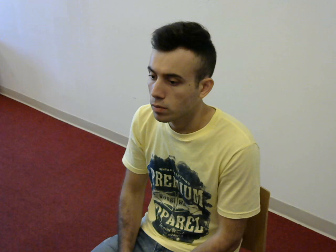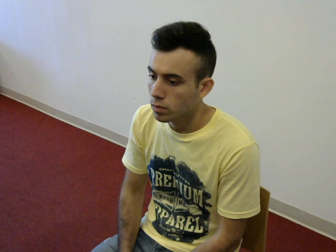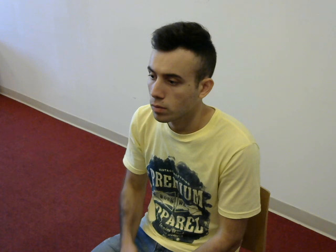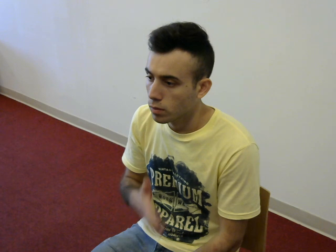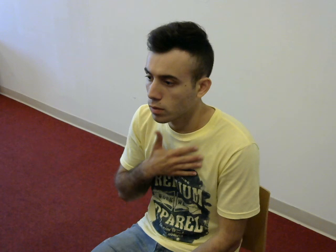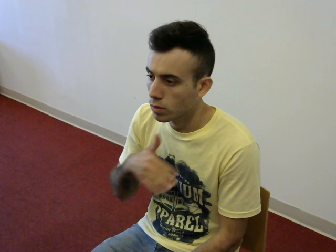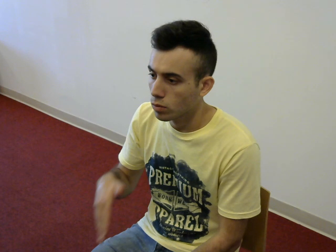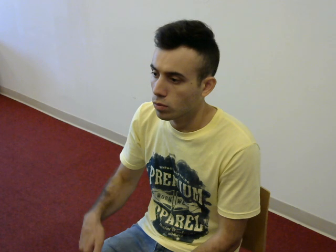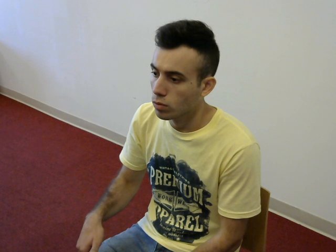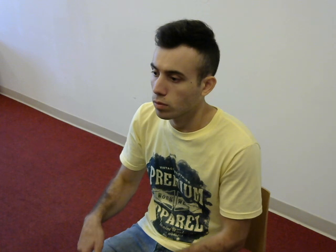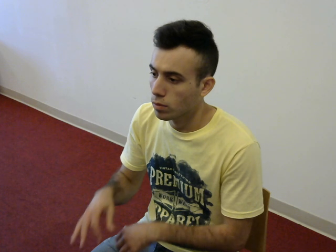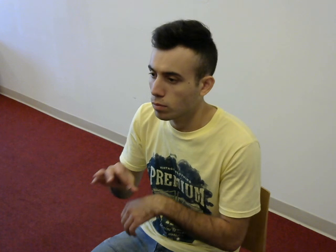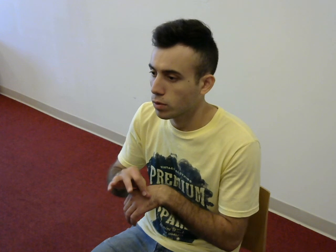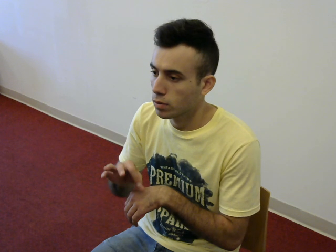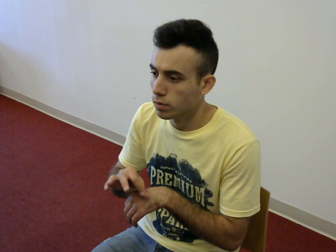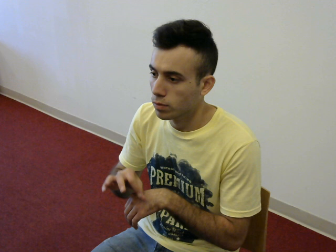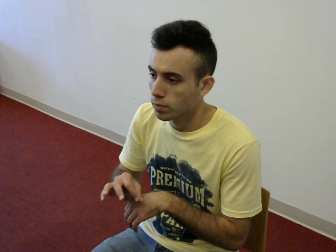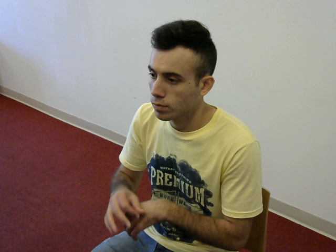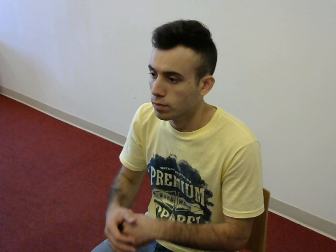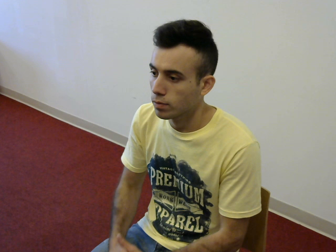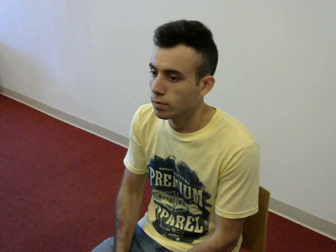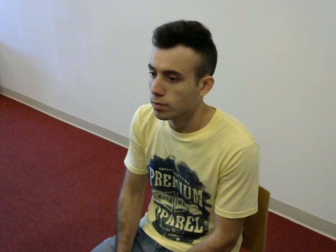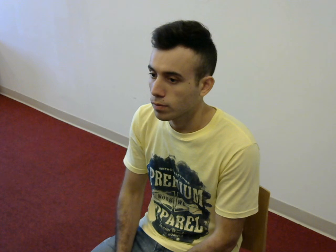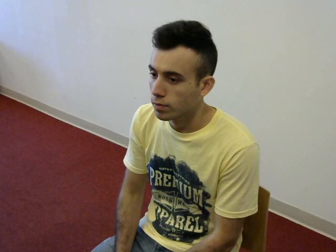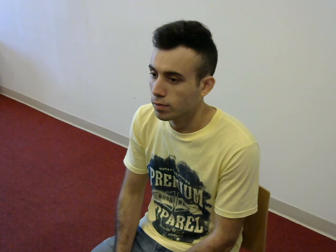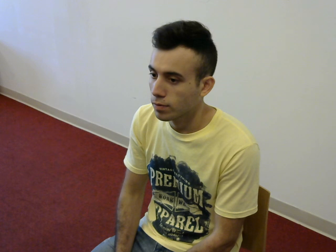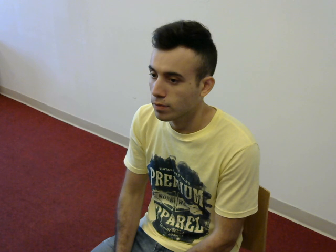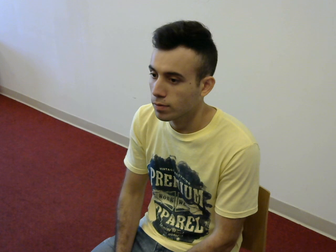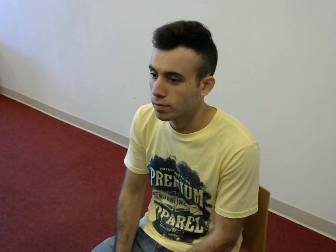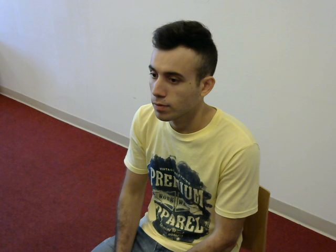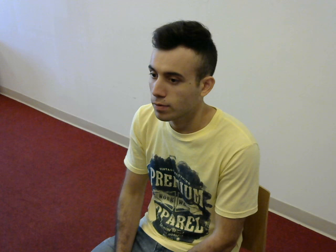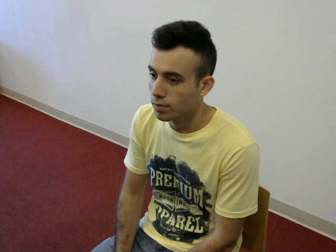Mənim ayağım ağrıyır